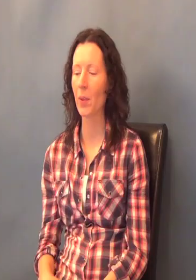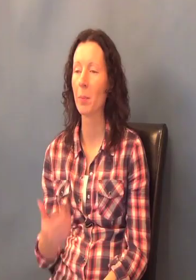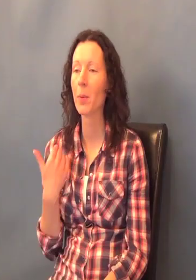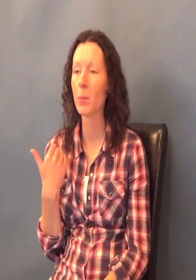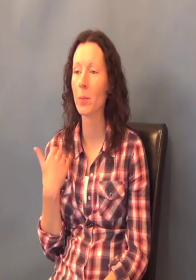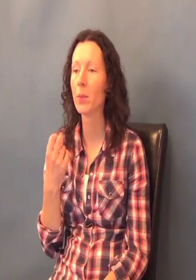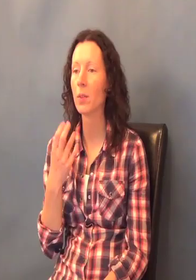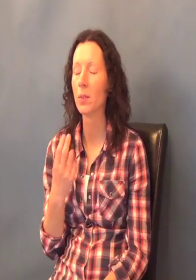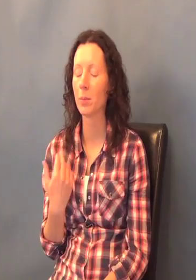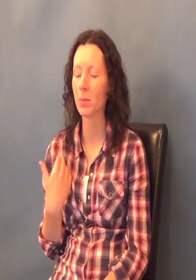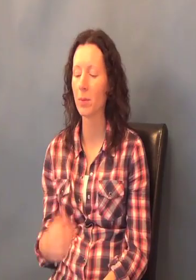Było, było. Tak, było.